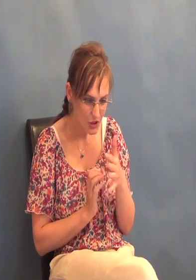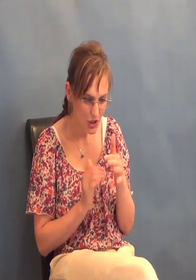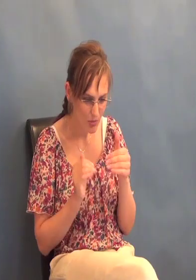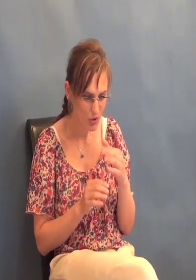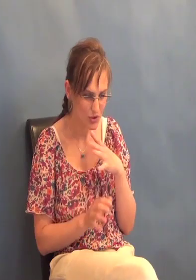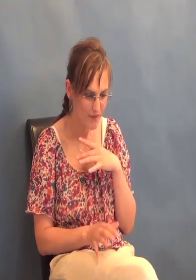Może być wolne?